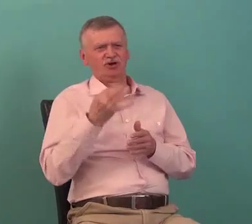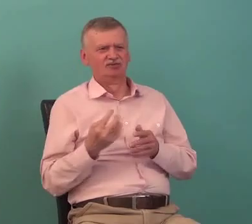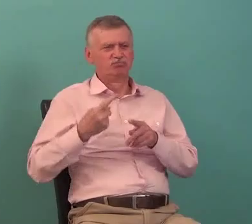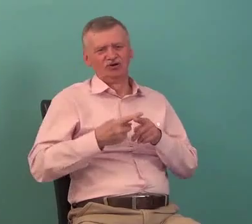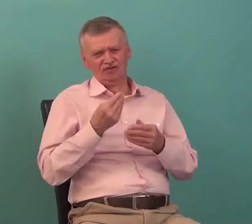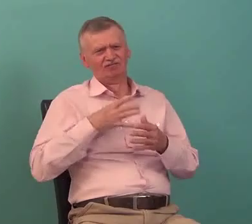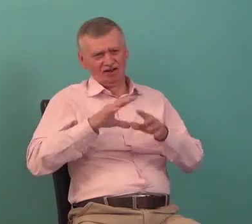Ogólnie warto.